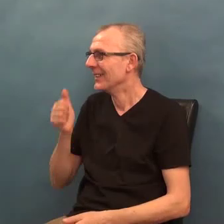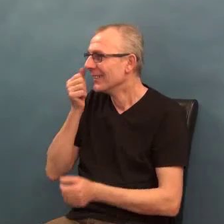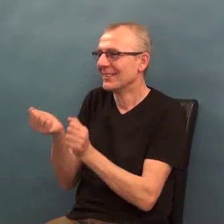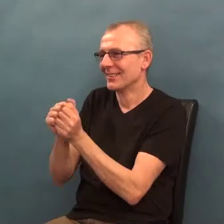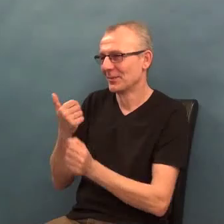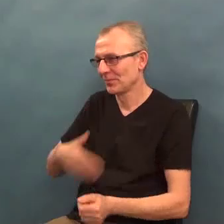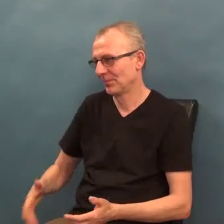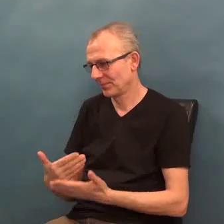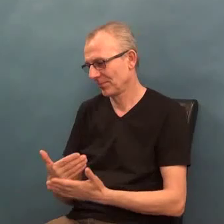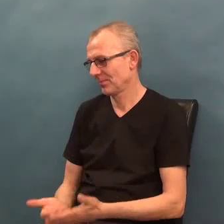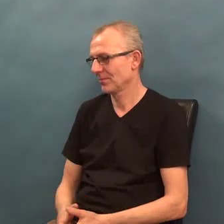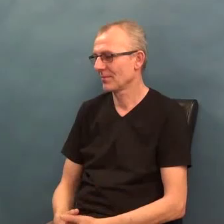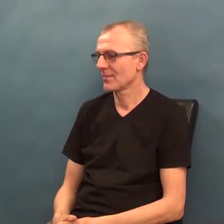Nie chce mieć dziewczyny u boku, to dlatego.